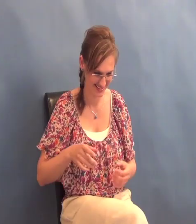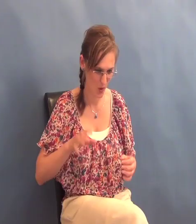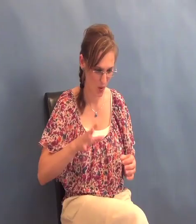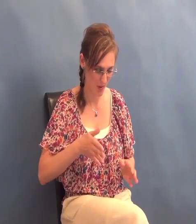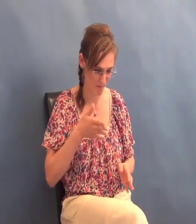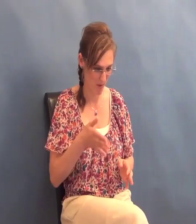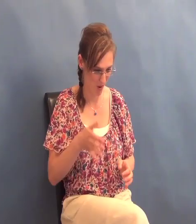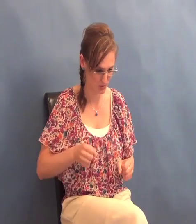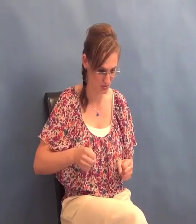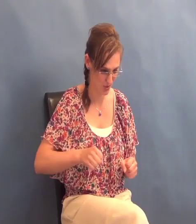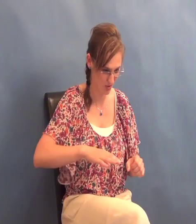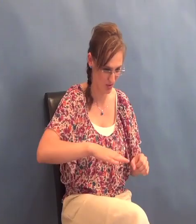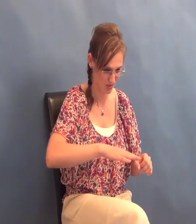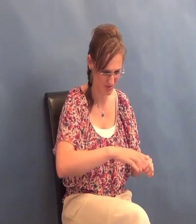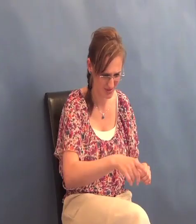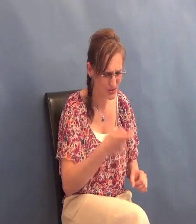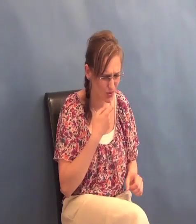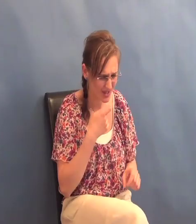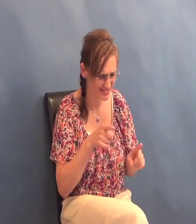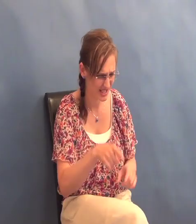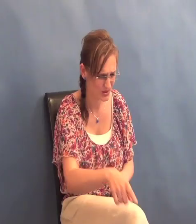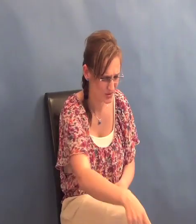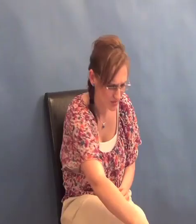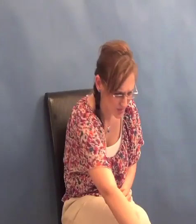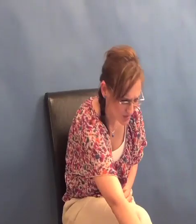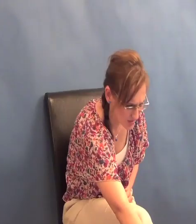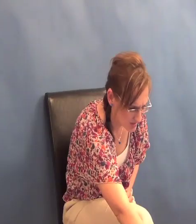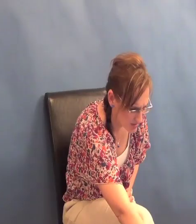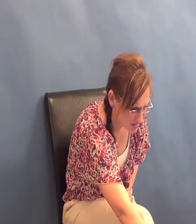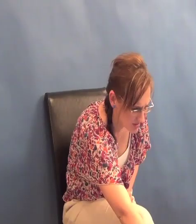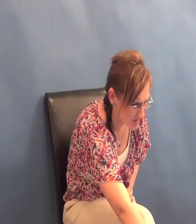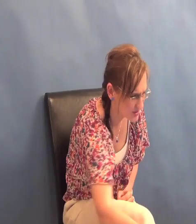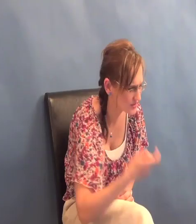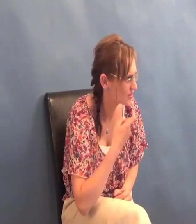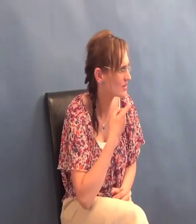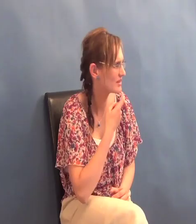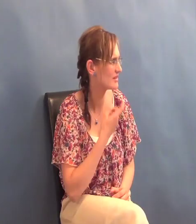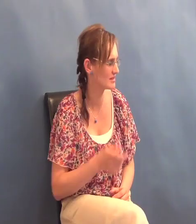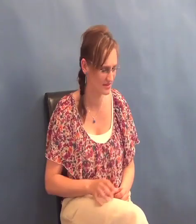Pociąg? Pociąg jedzie? Co to znaczy, co to jest?